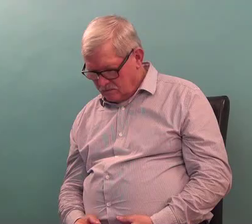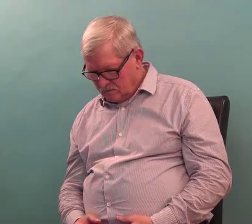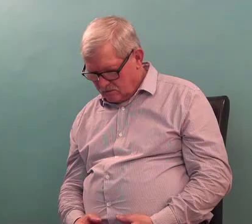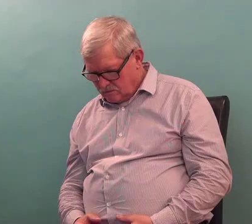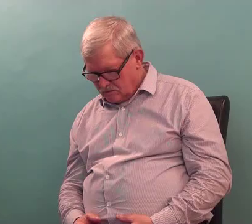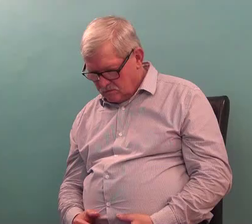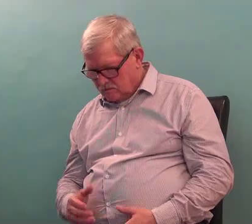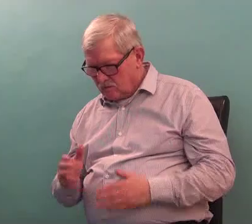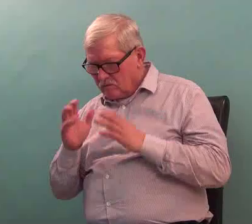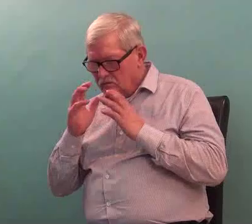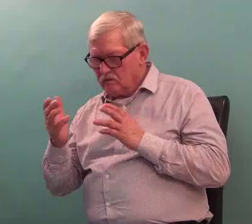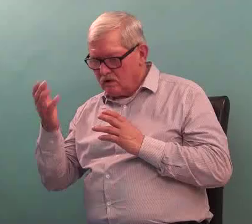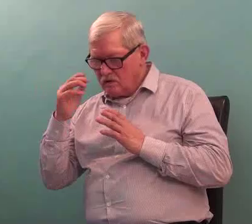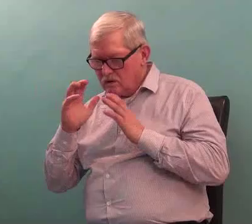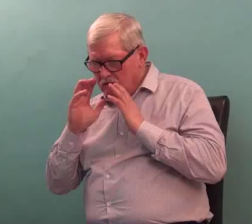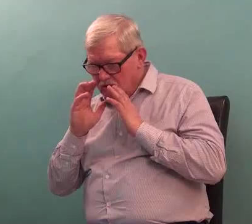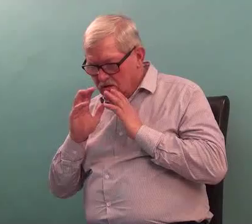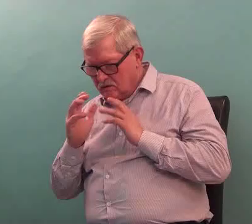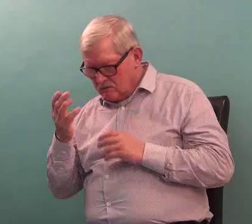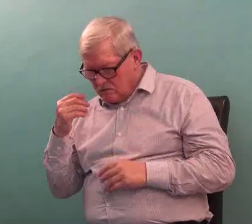Nawołuje.